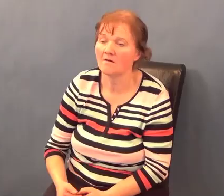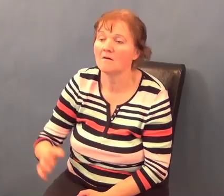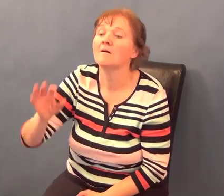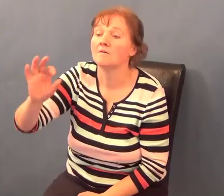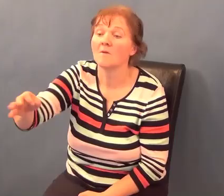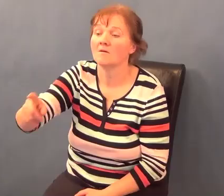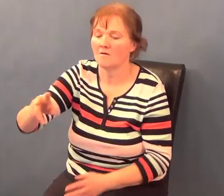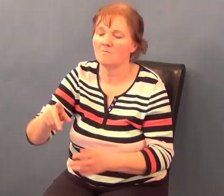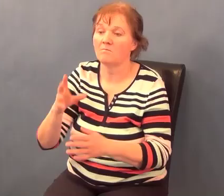Zgadza się.